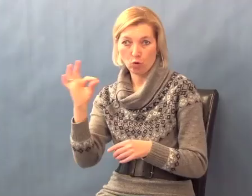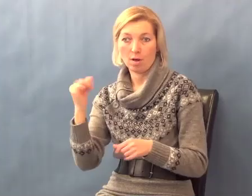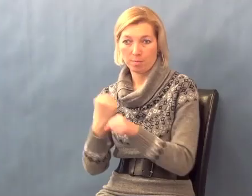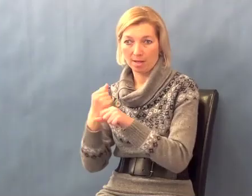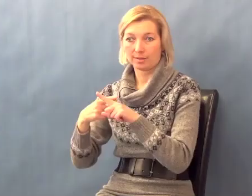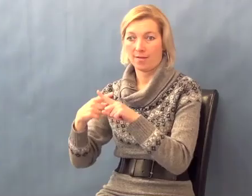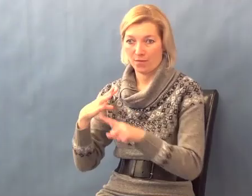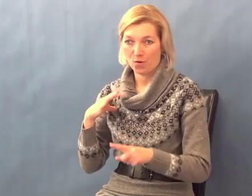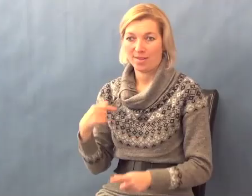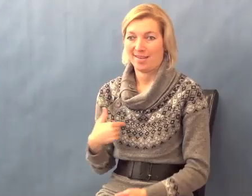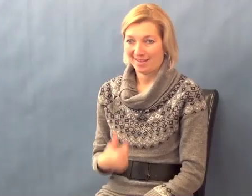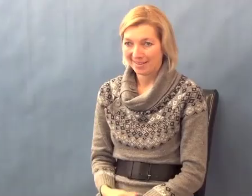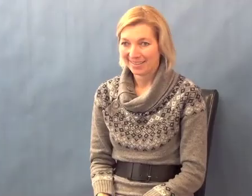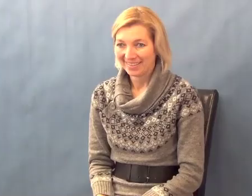Ja w środę pracuję i dodatkowo mam potem wolne.